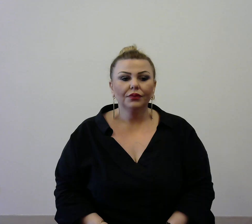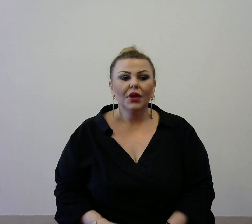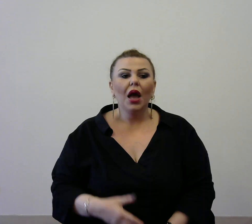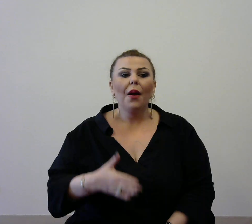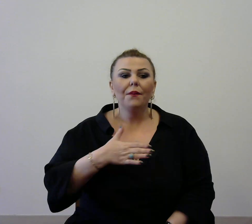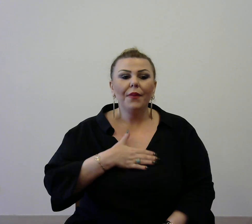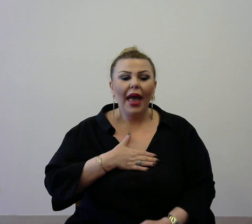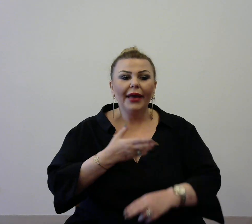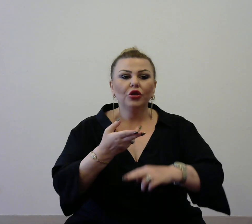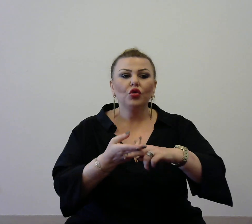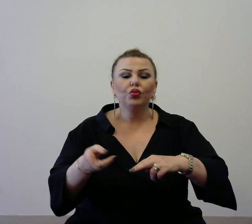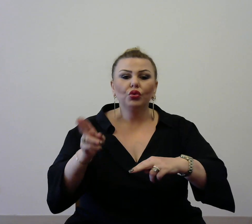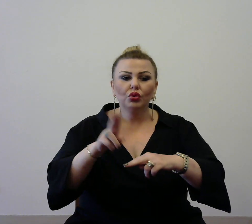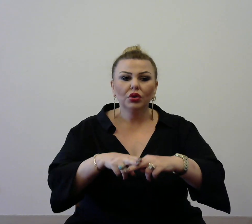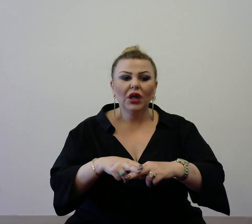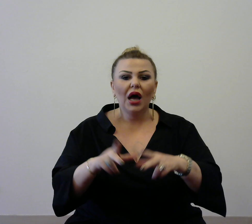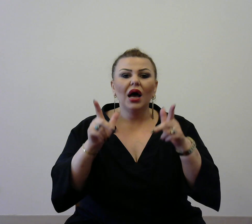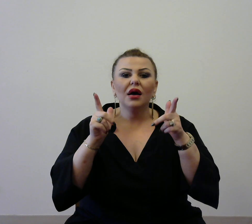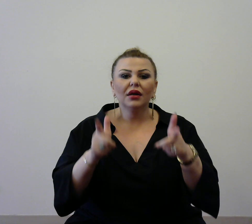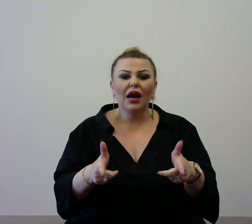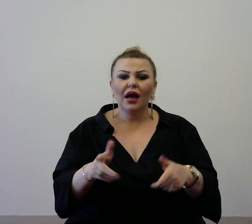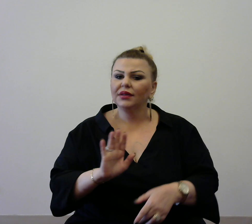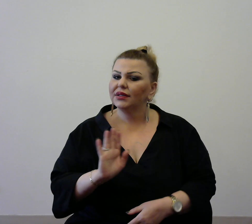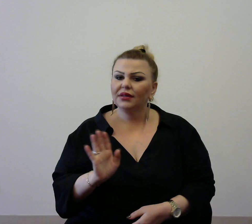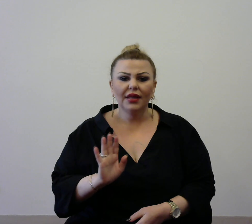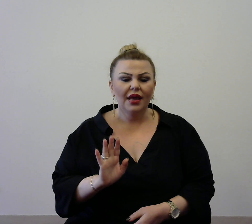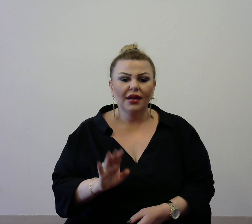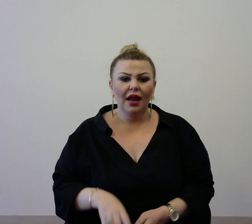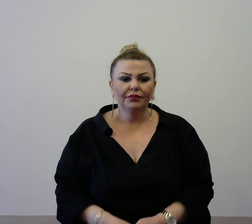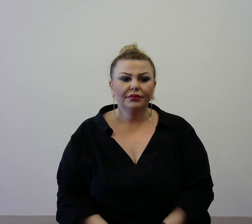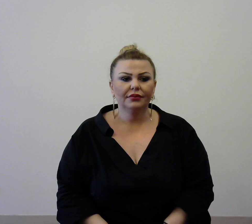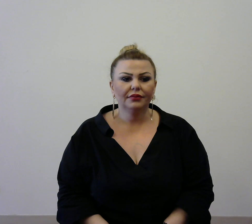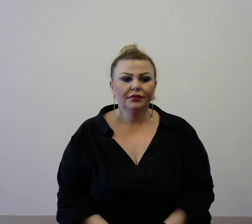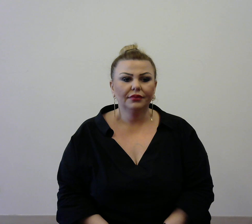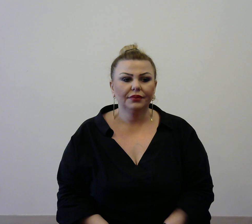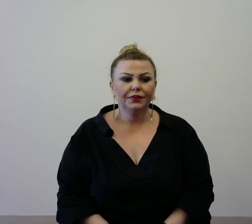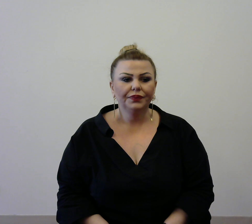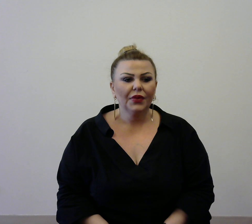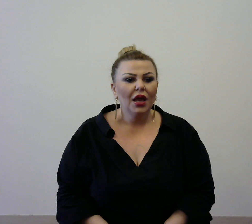Mən bununla razı deyiləm